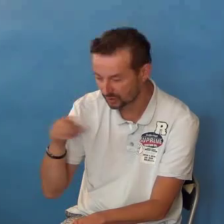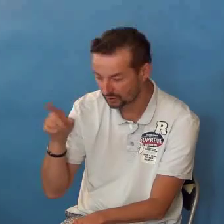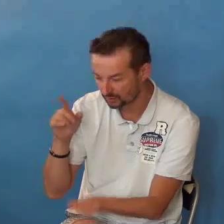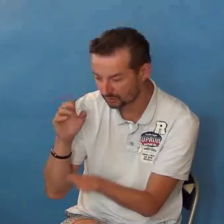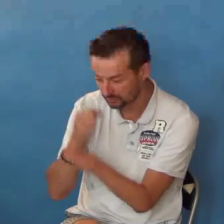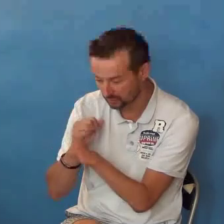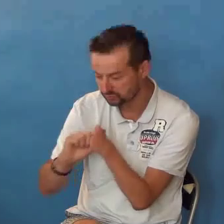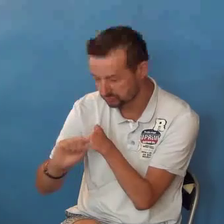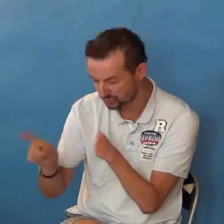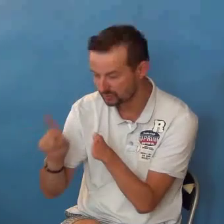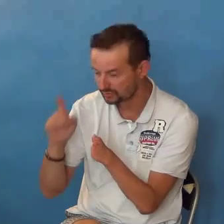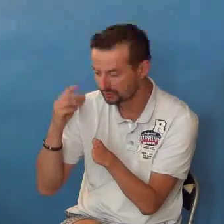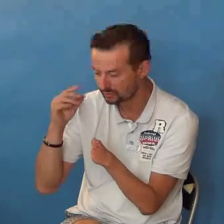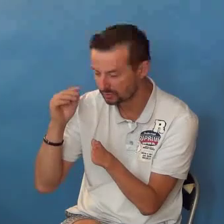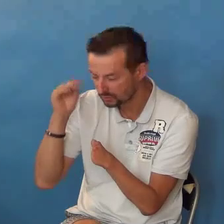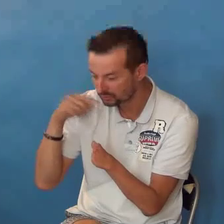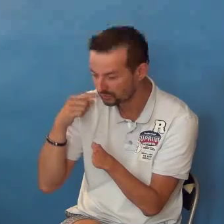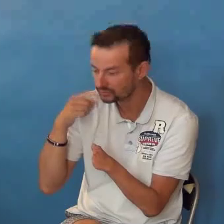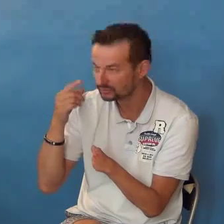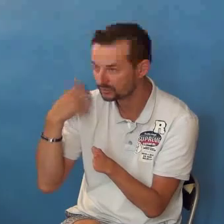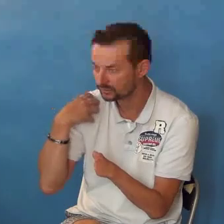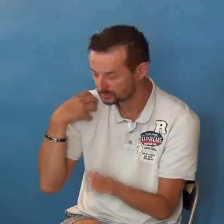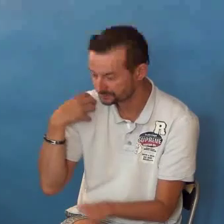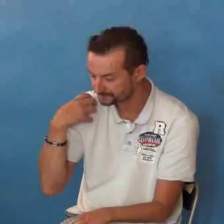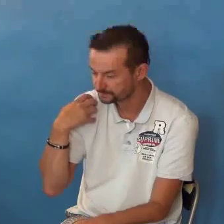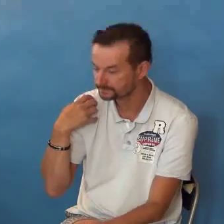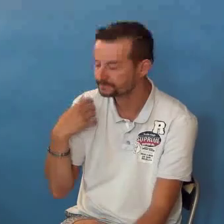Po pracy uczę się języka angielskiego.